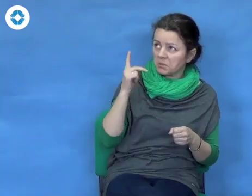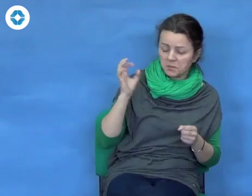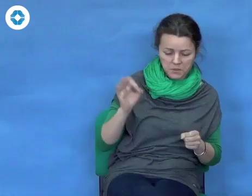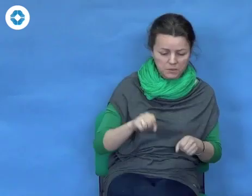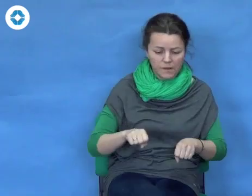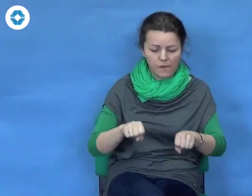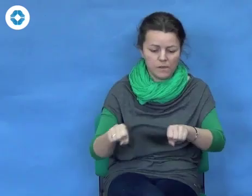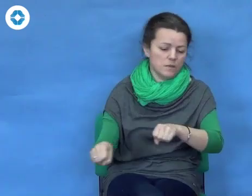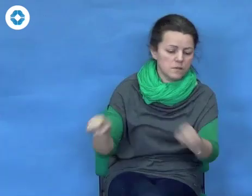Chłopak postawił rower.